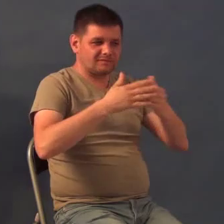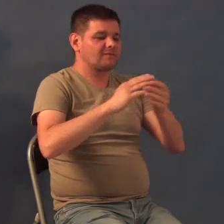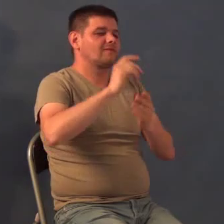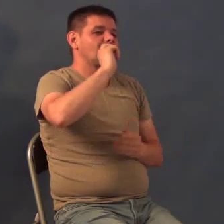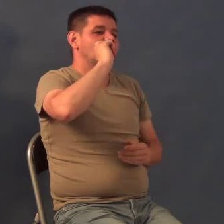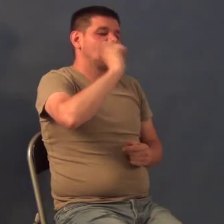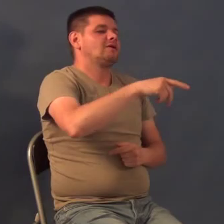Podróżują.